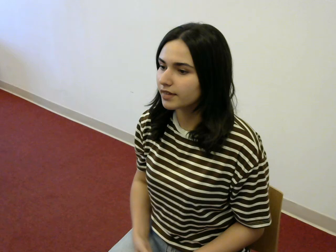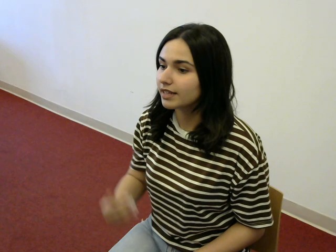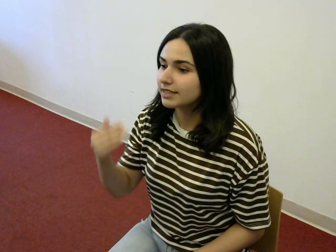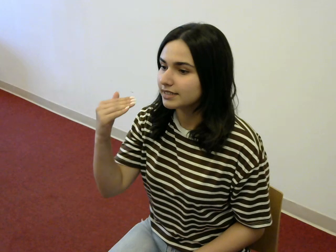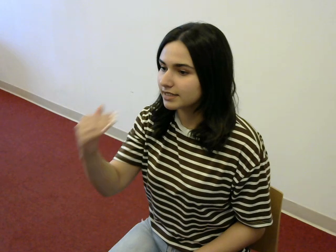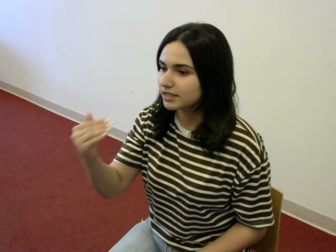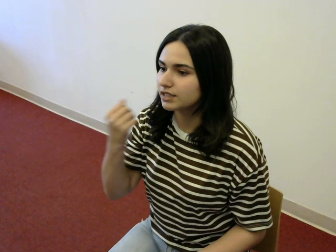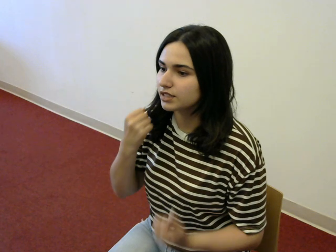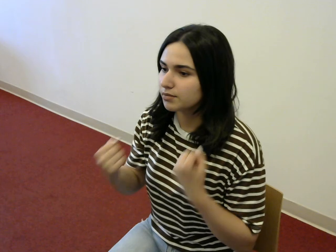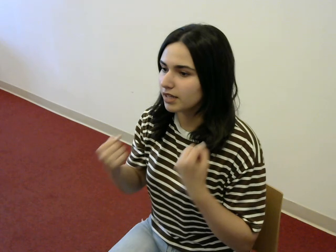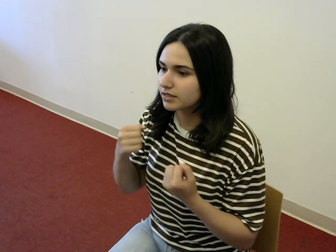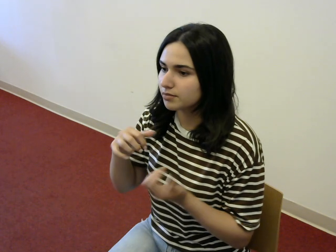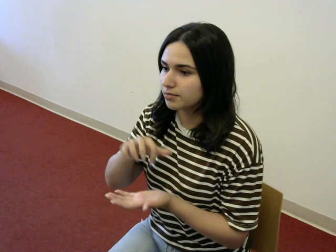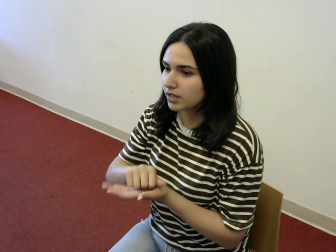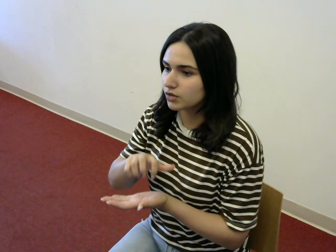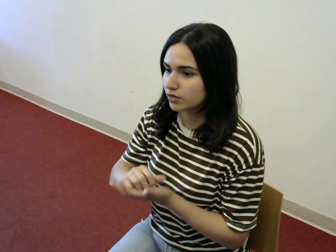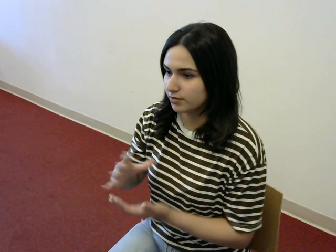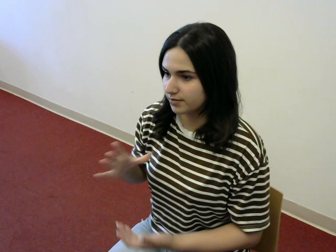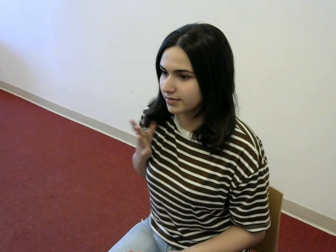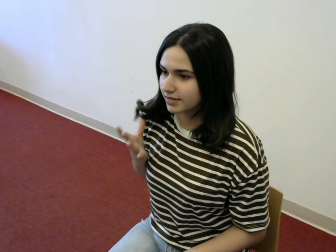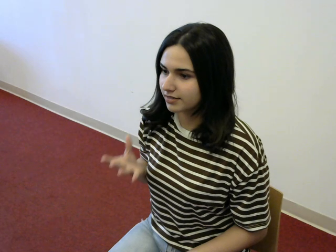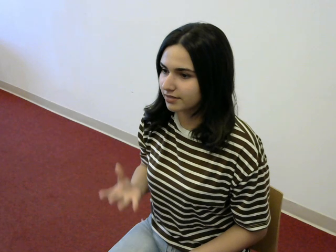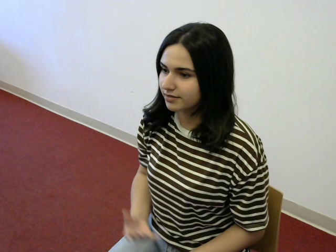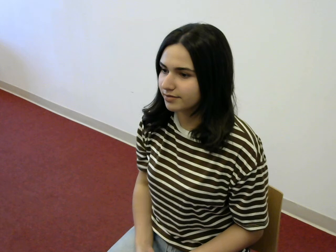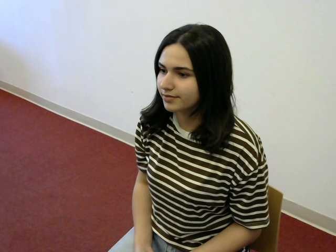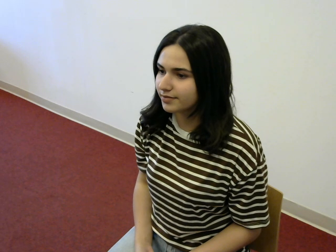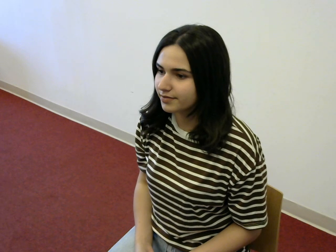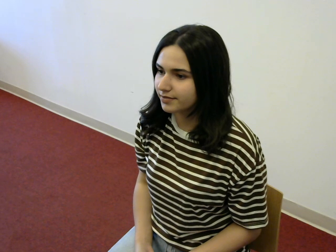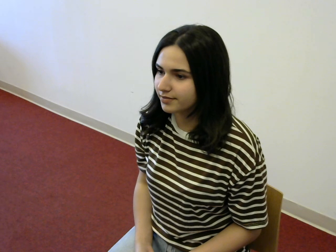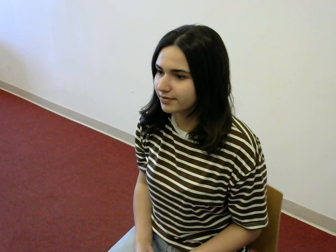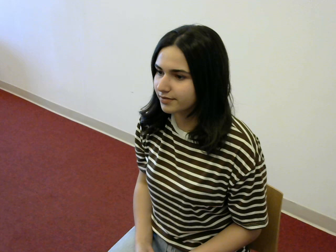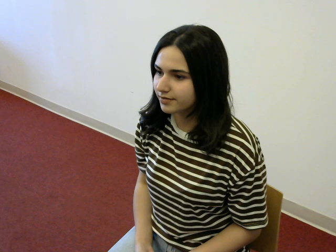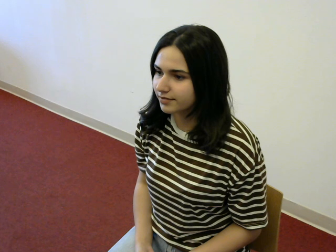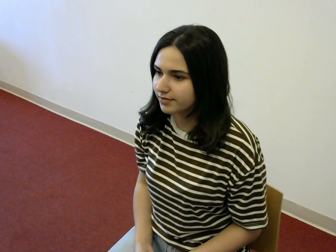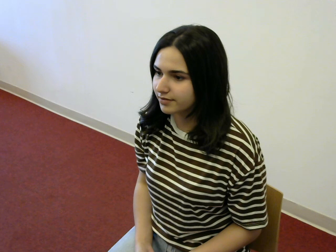Siz idmanla məşğul olursunuzmu?